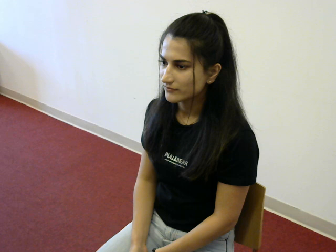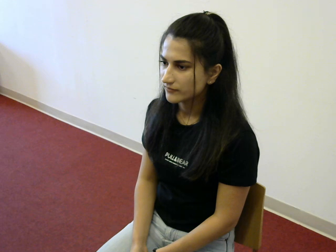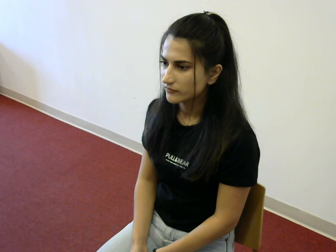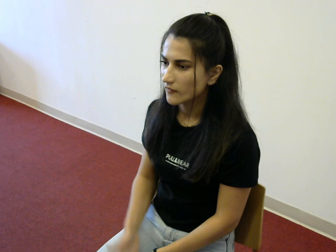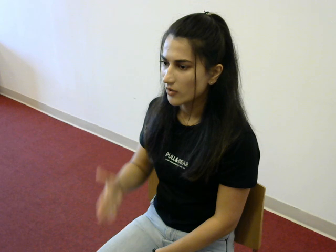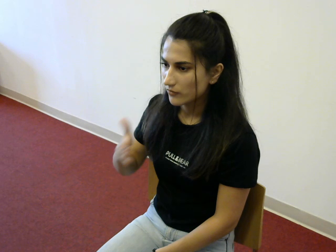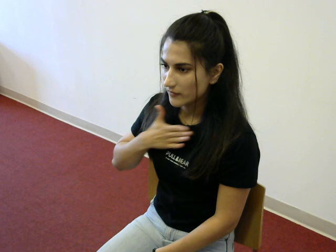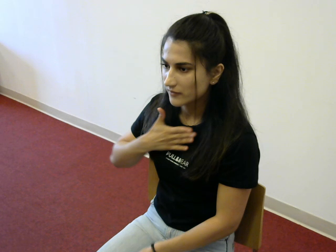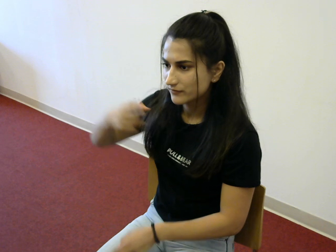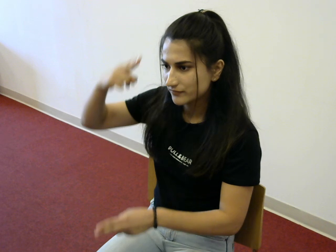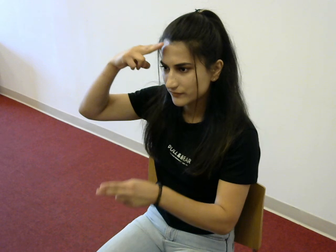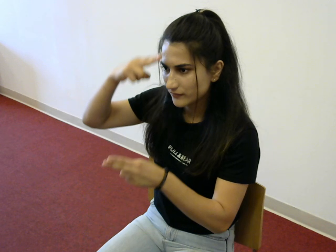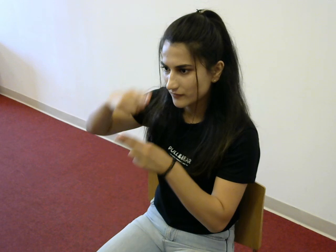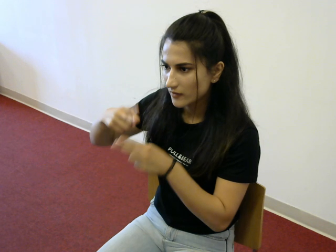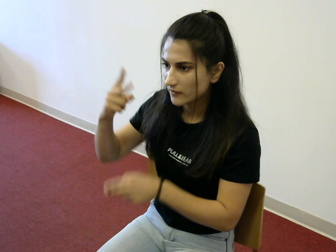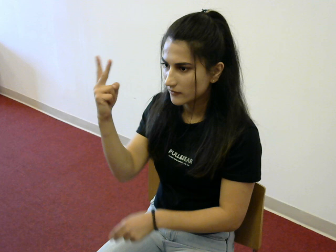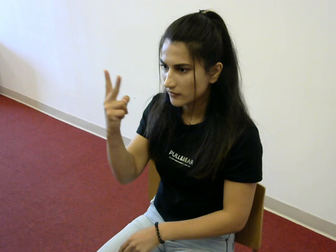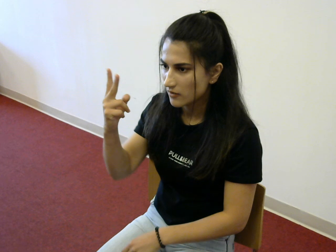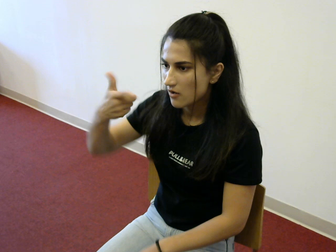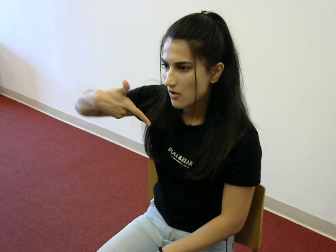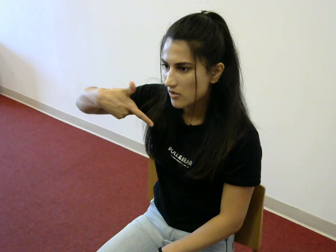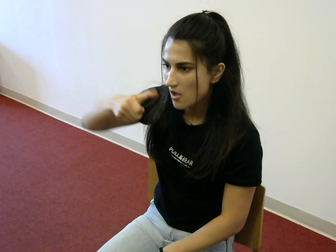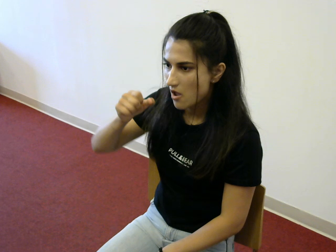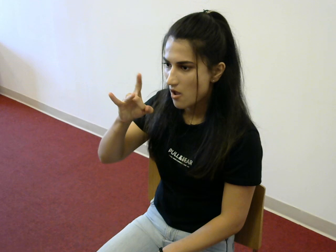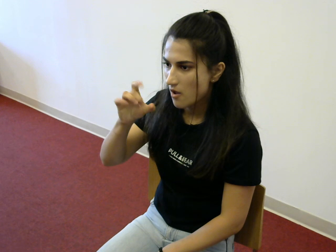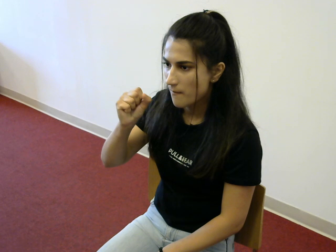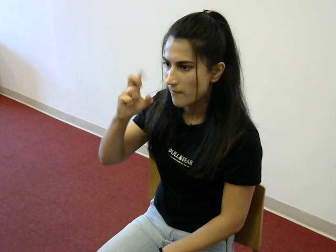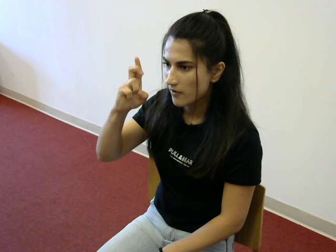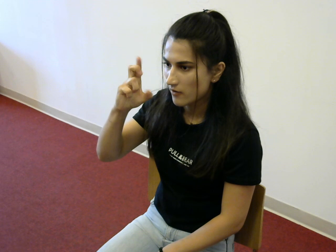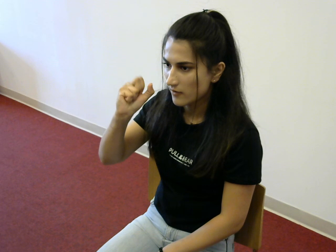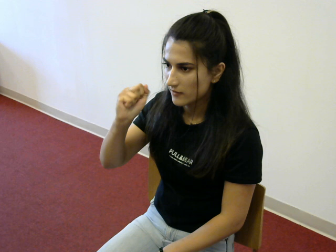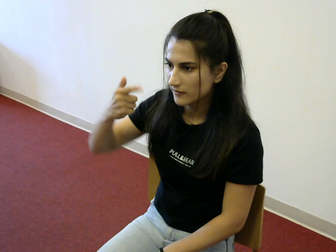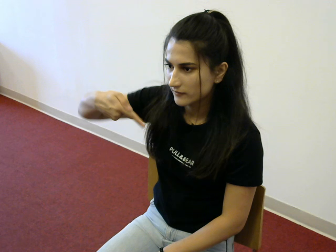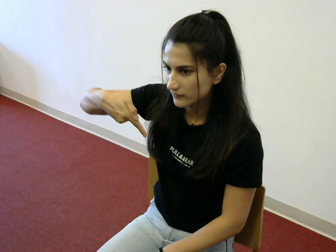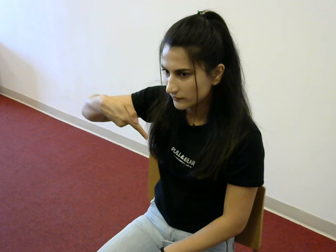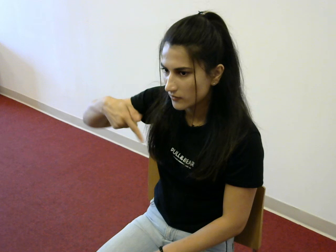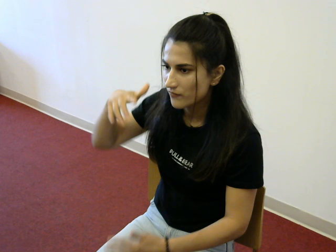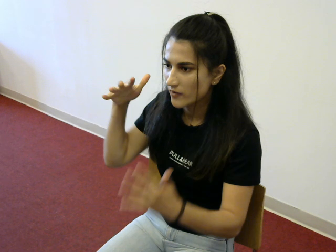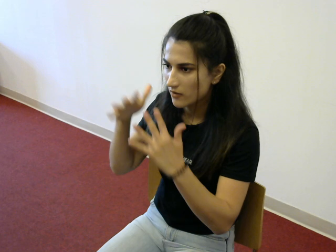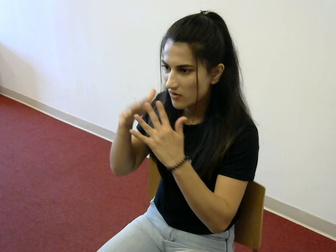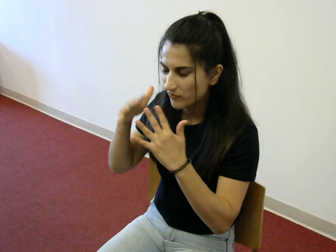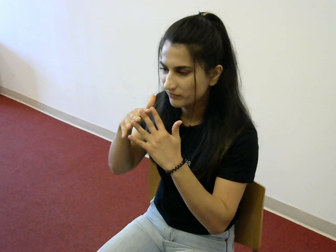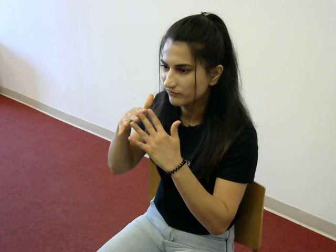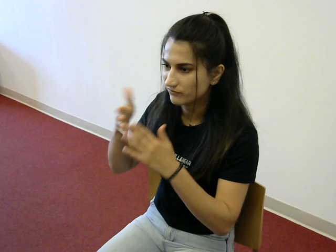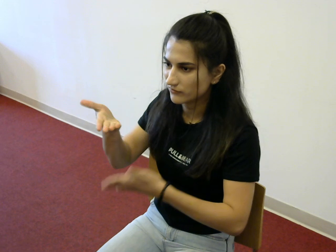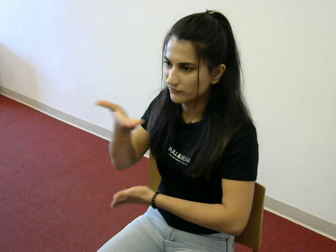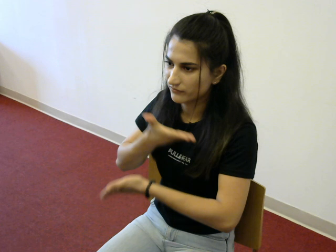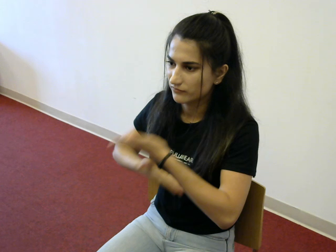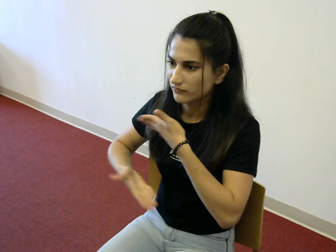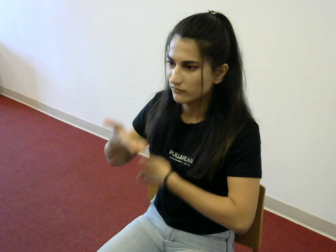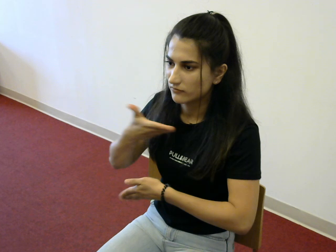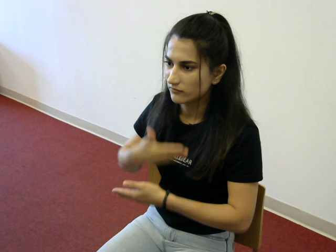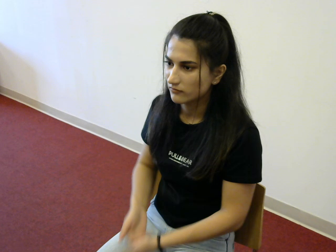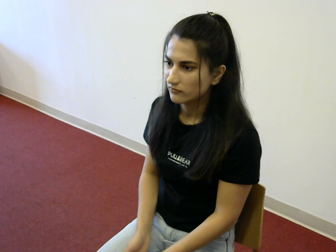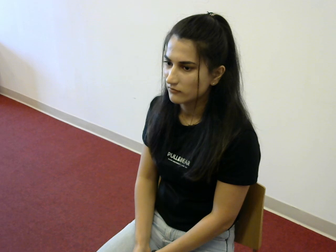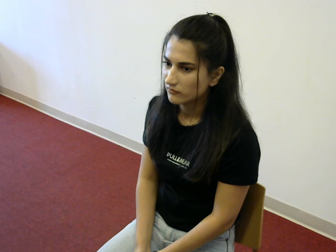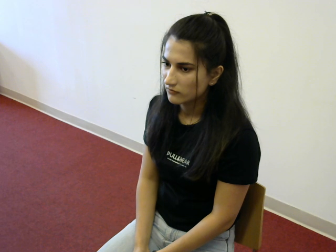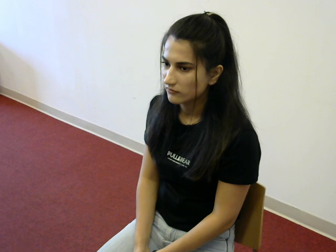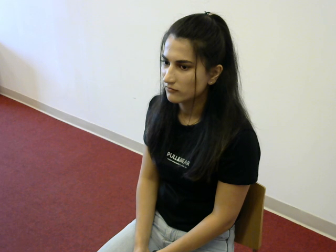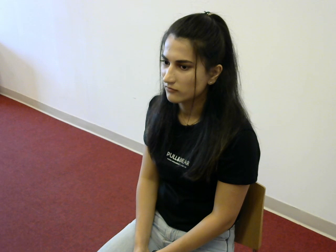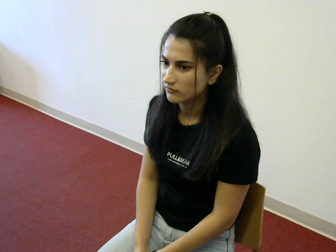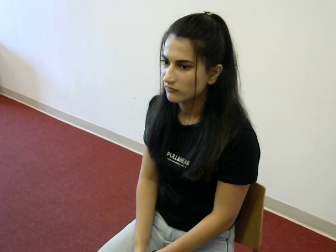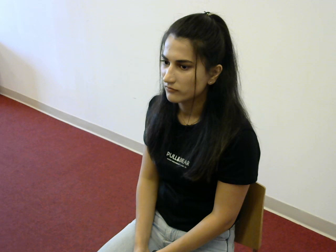Mənim qardaşım 2-ci Qarabağ müharibəsinin qazisidir